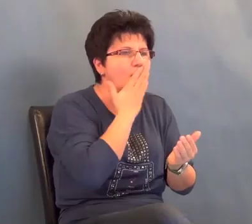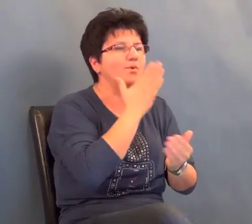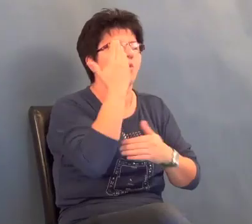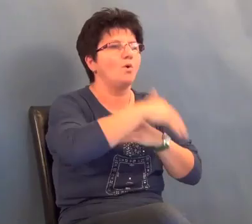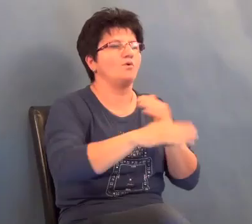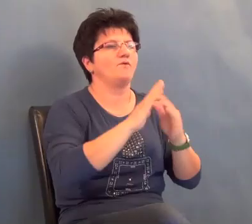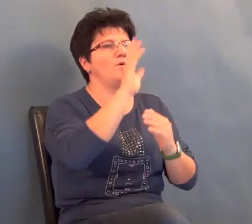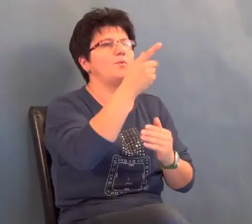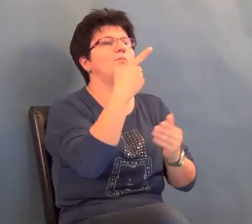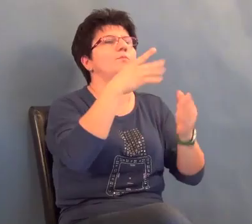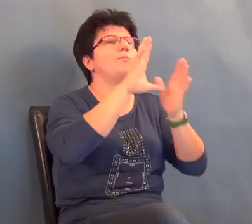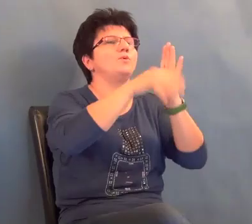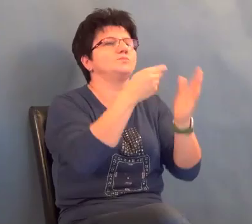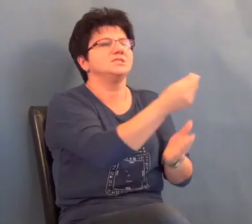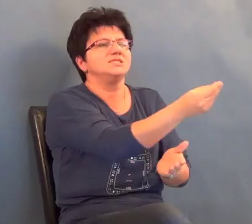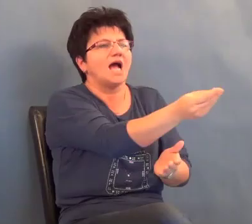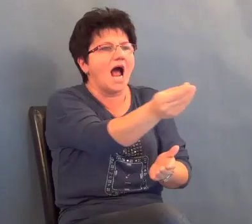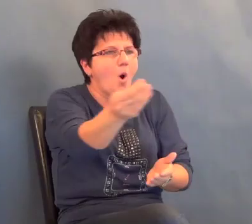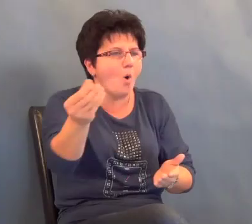Po obiedzie wychodzę na zakupy.